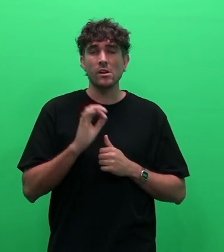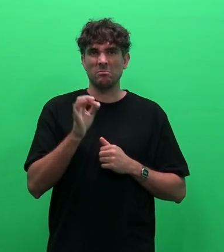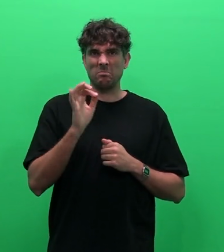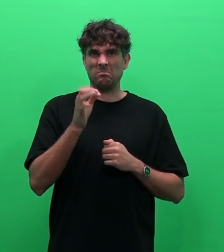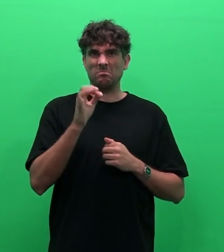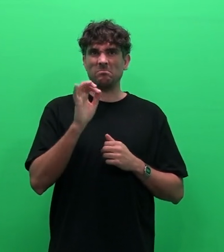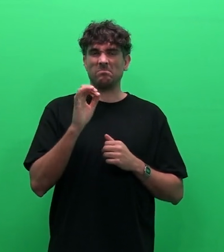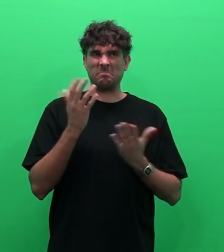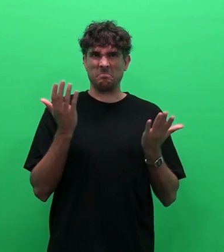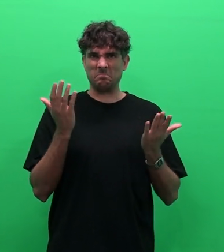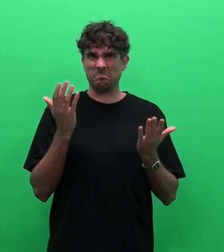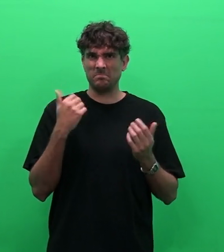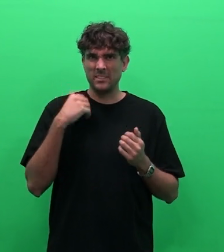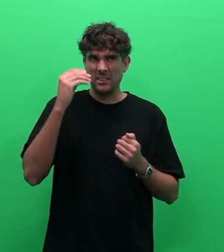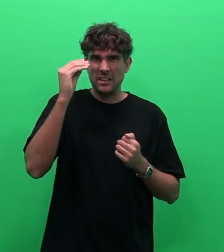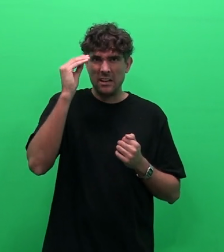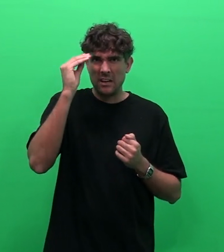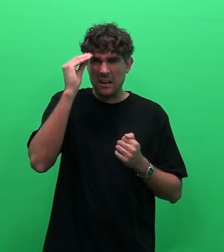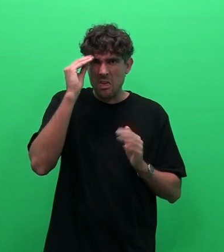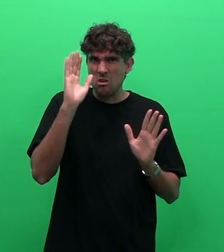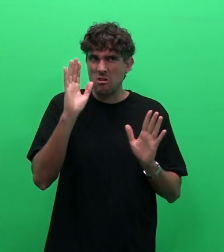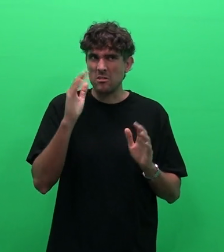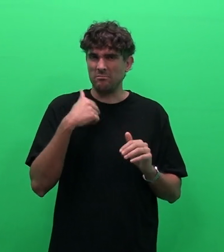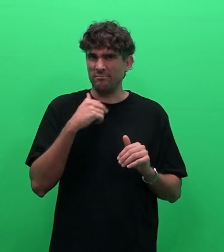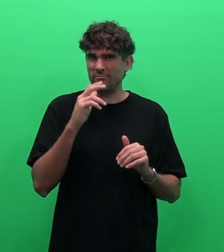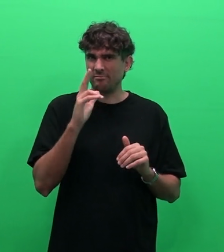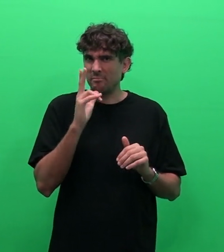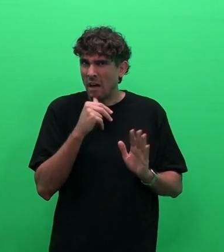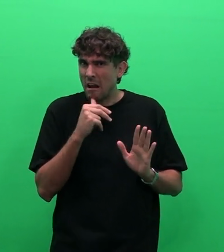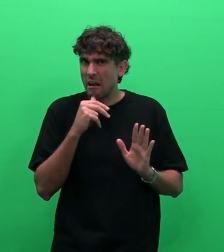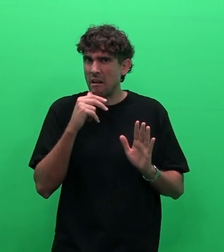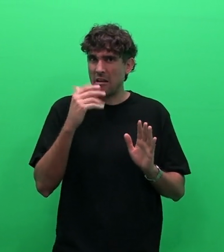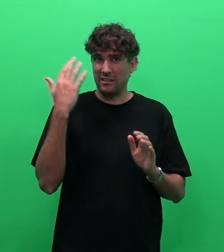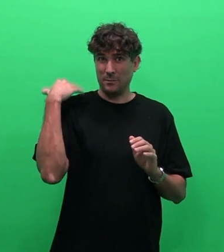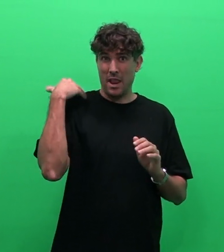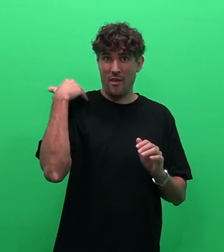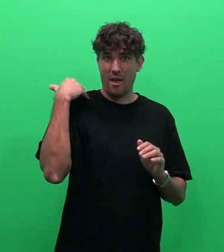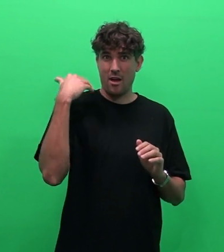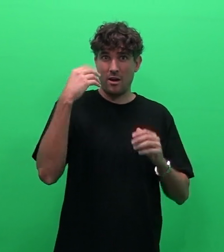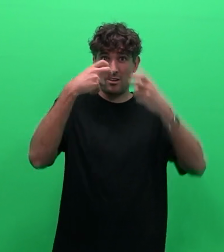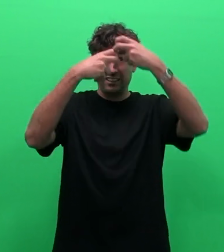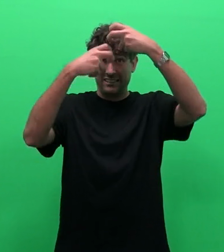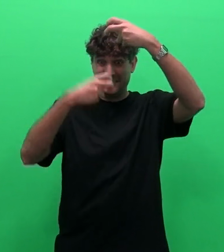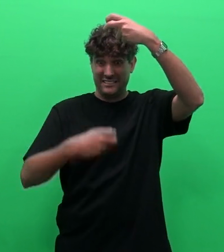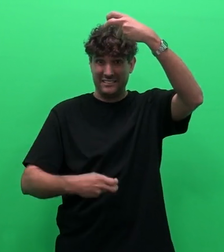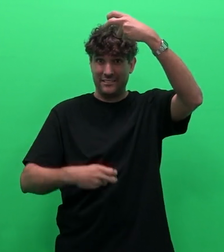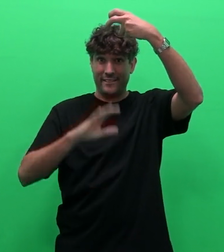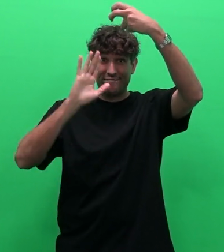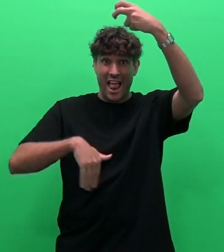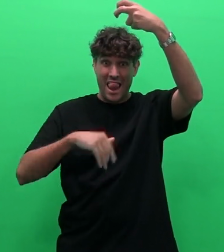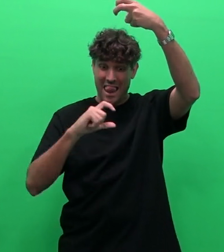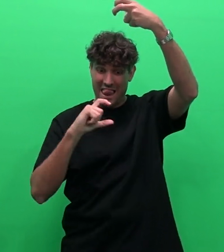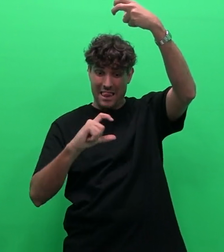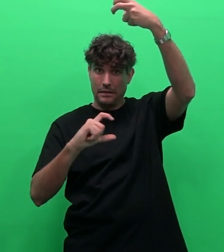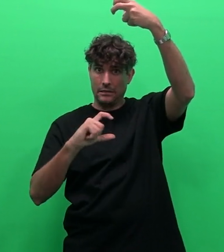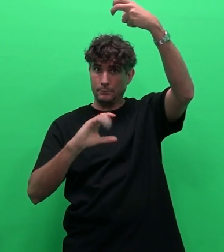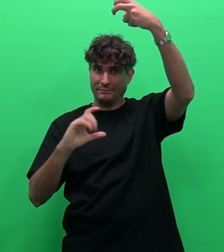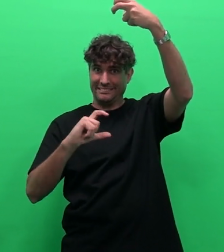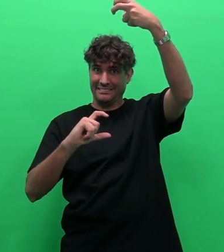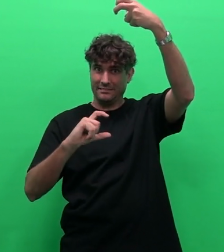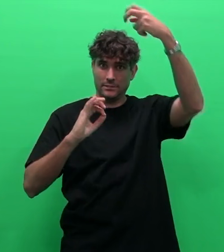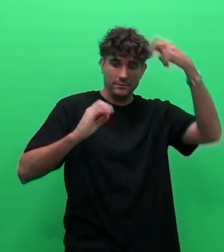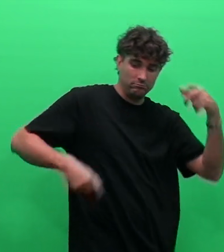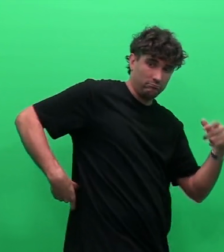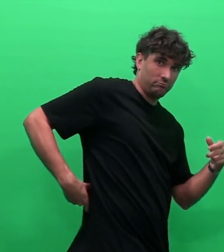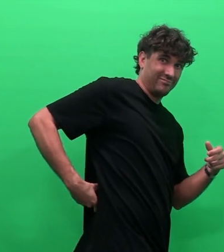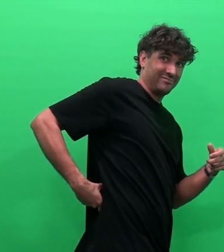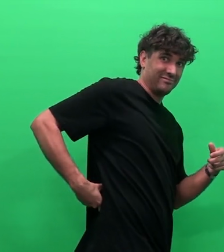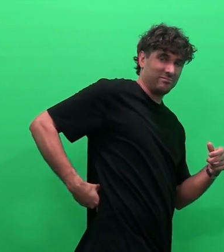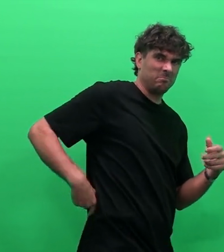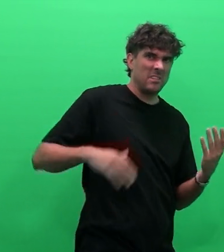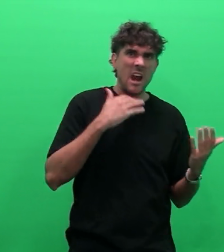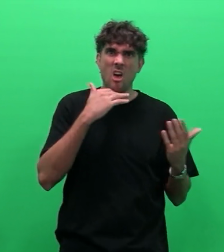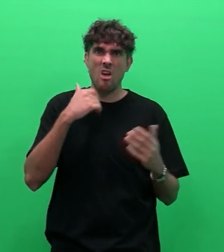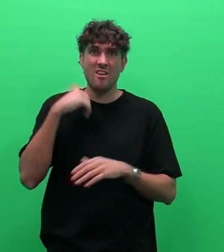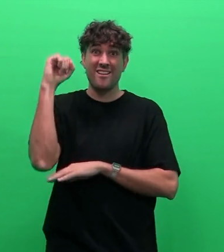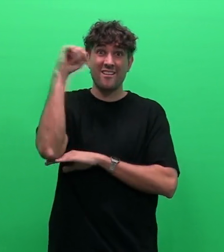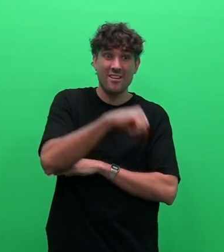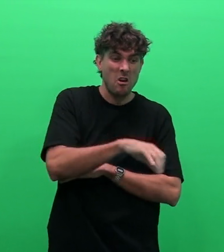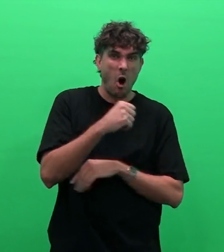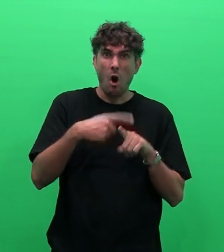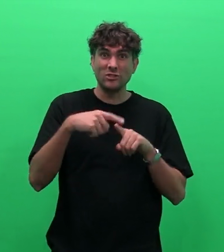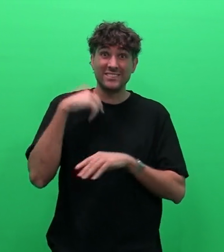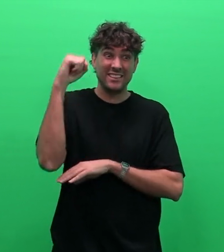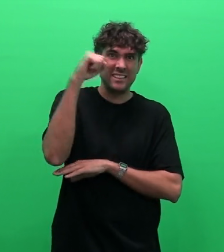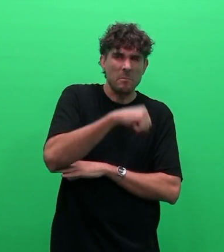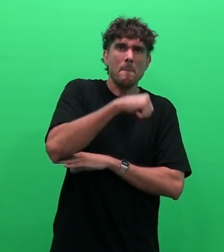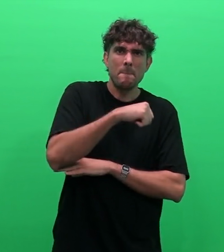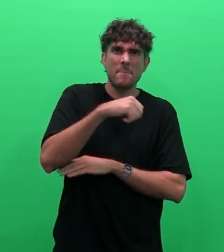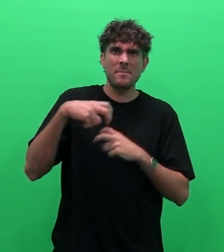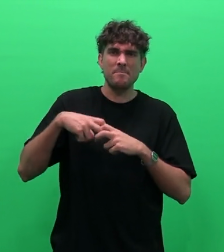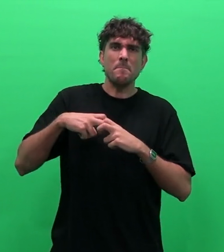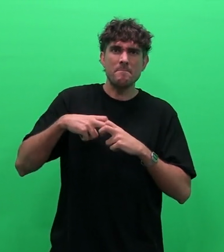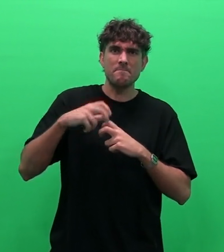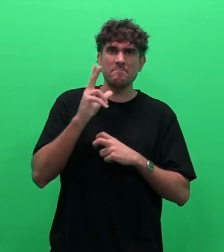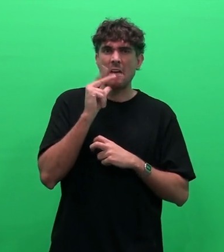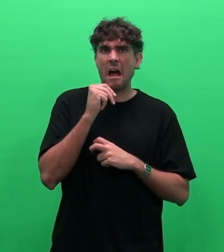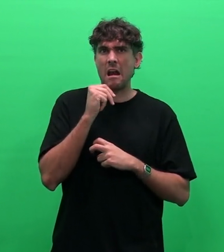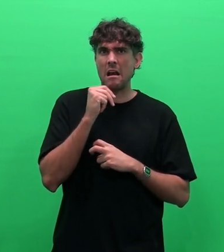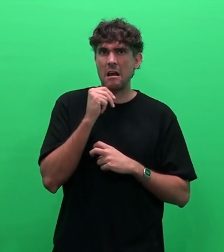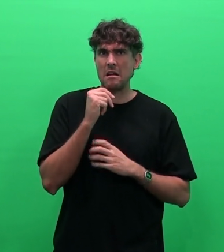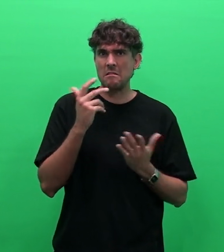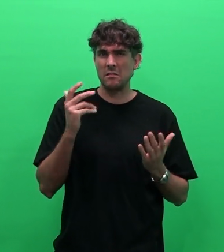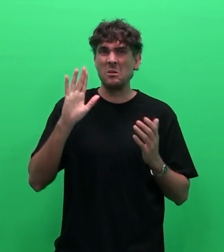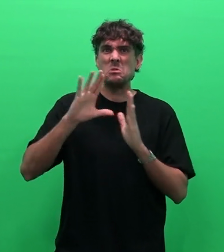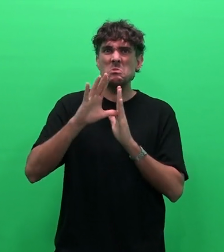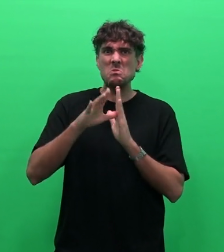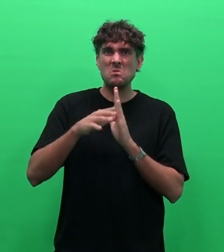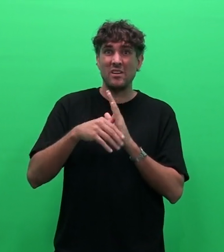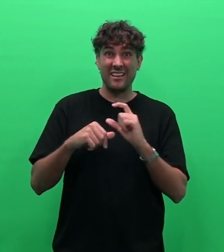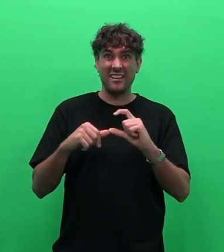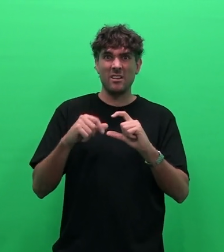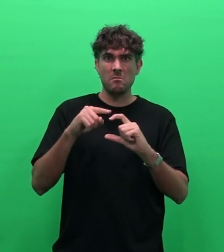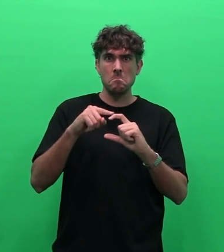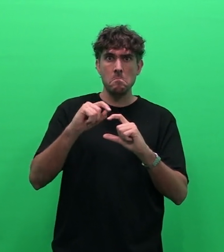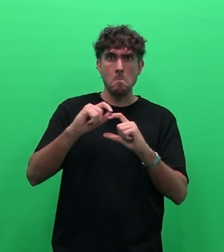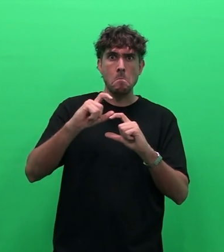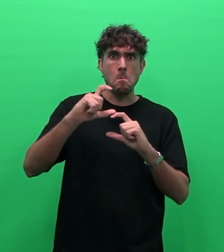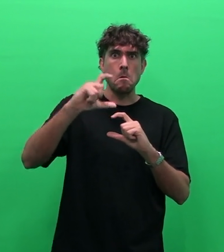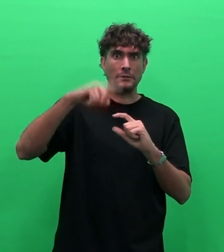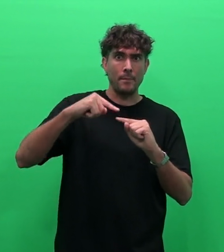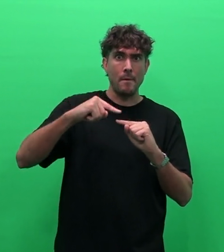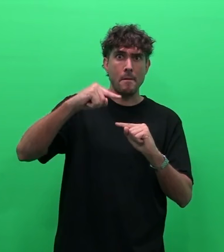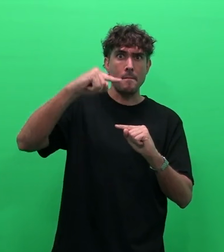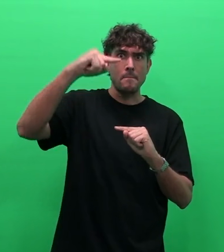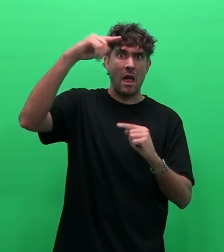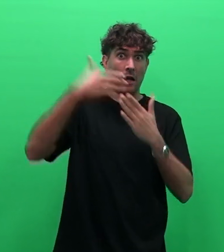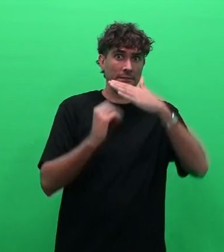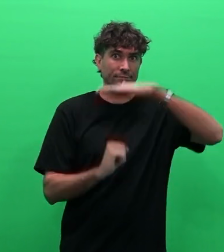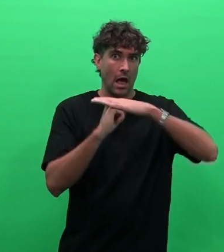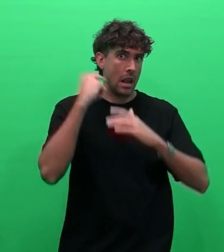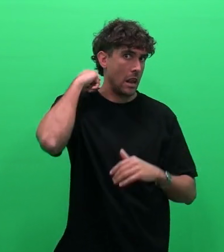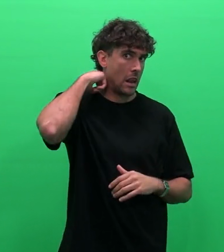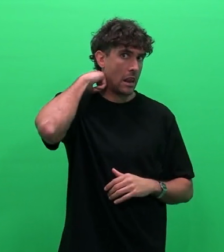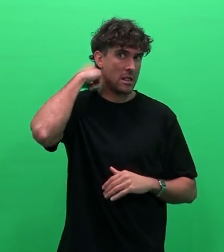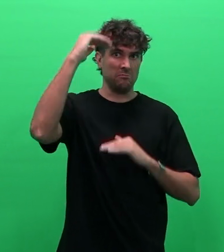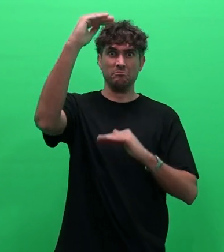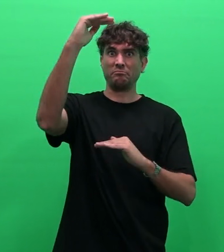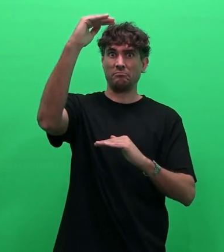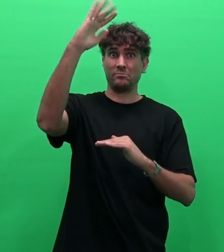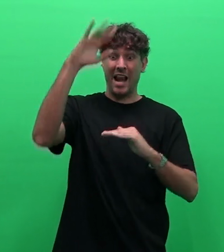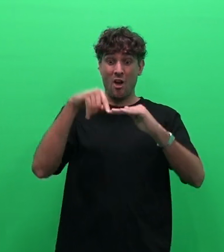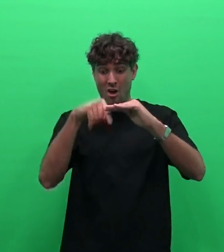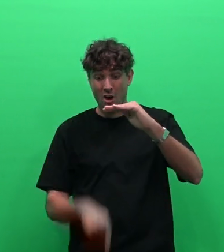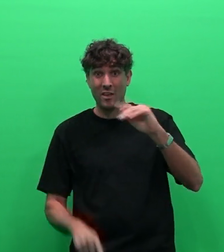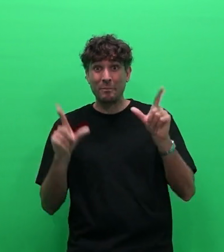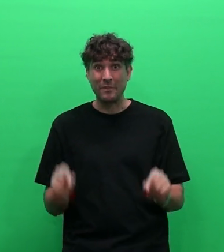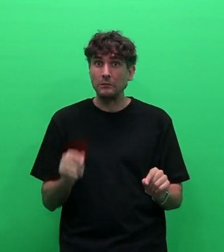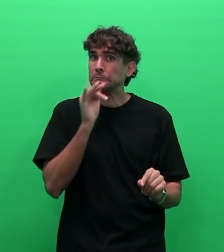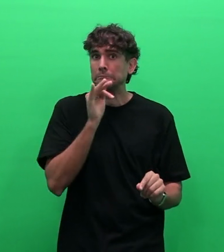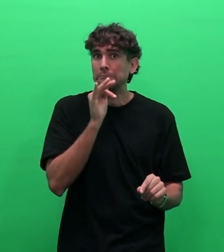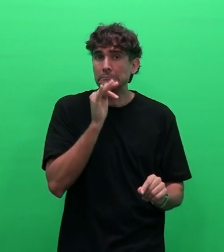Sí, és estrany, crec que em fa mal l'esquena, però només la part final de la columna, aquesta zona. Vaig ajupir-me a agafar alguna cosa i vaig notar una estirada en aquesta part. Més tard el dolor em va començar a pujar cap a altres zones de l'esquena, fins a dalt de tot. Però a la zona de les cames i els peus no m'ha arribat el dolor.